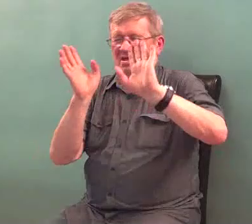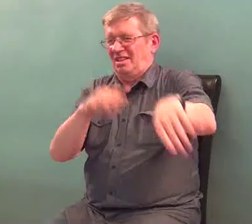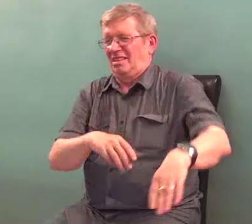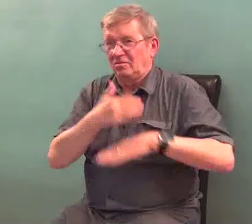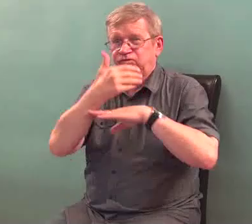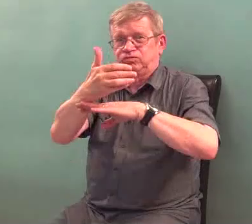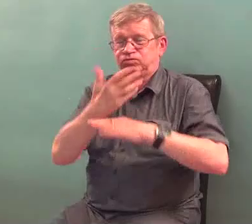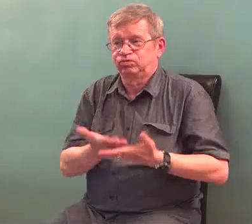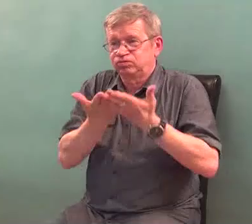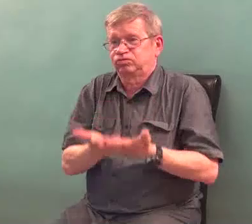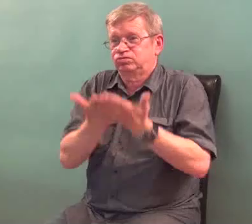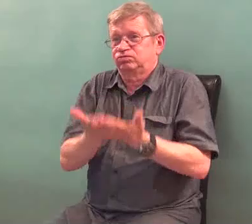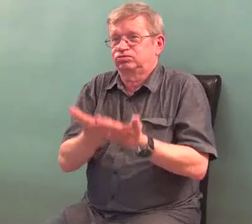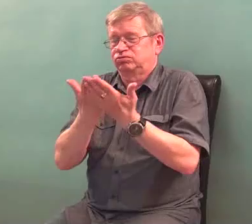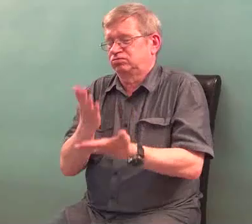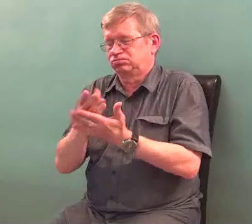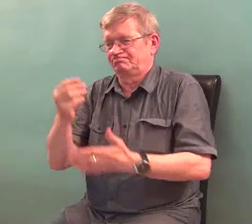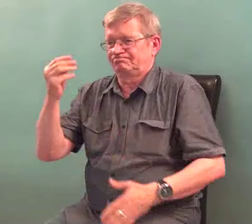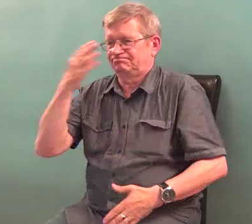Żeglowanie na jachcie już mi się znudziło.